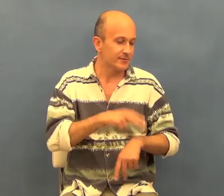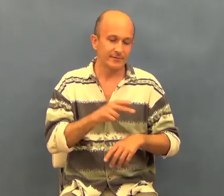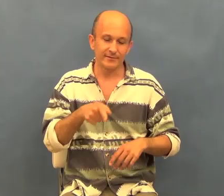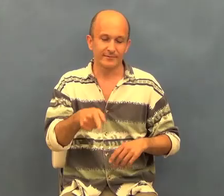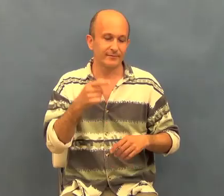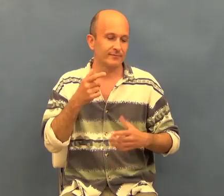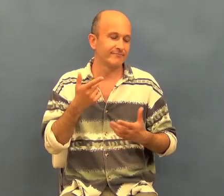Jest godzina...